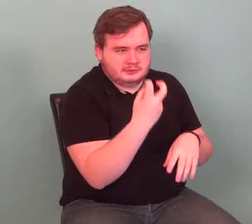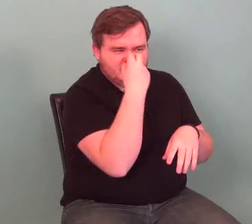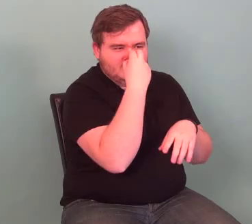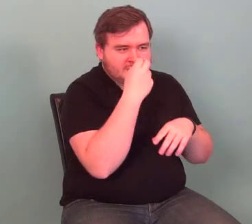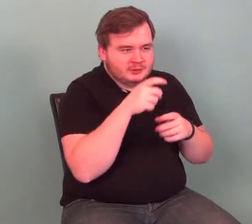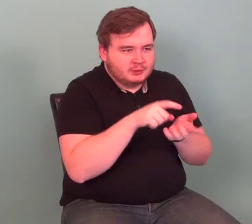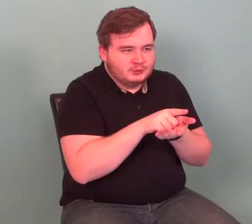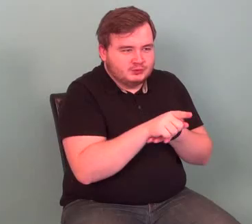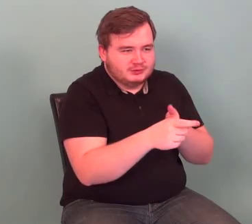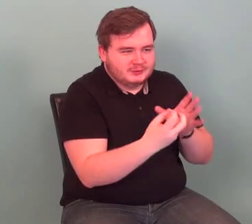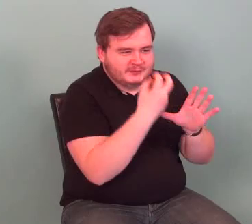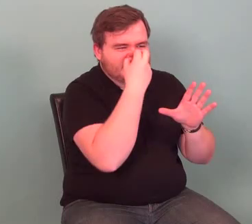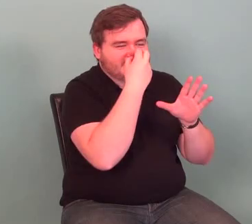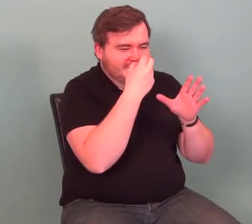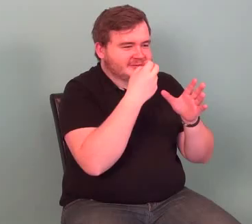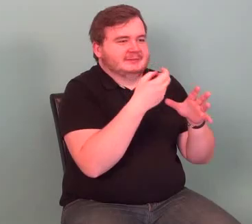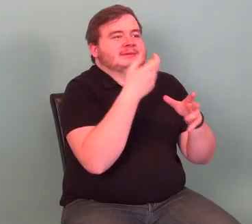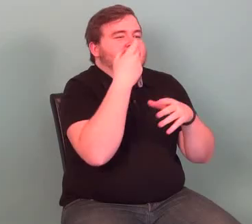Mysz gryzie go w nos.